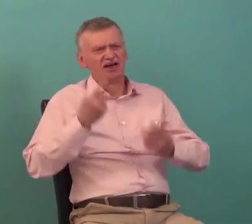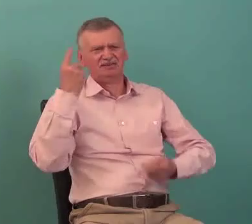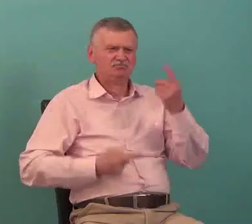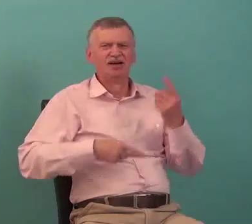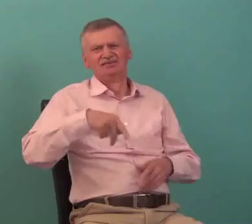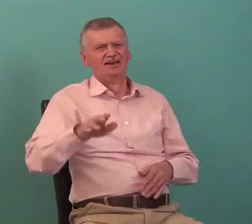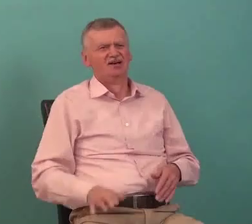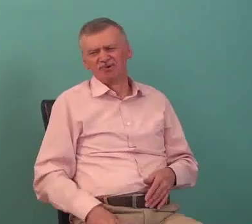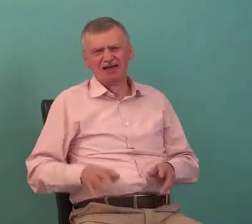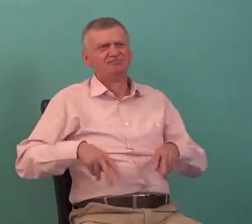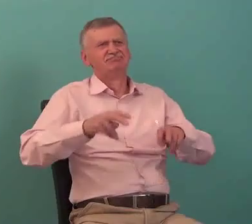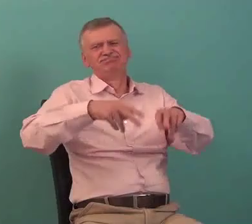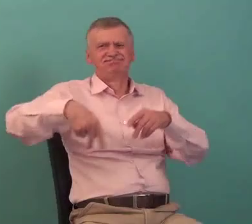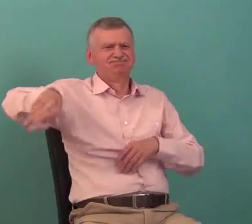Pies biega.